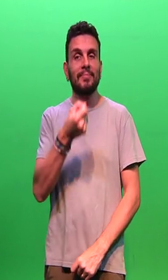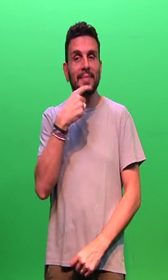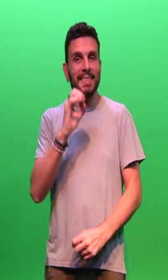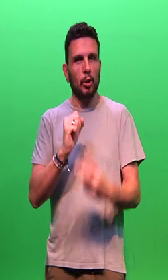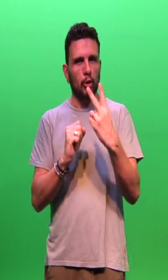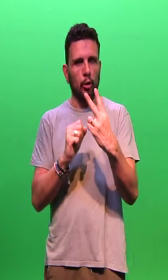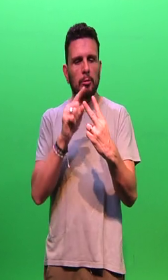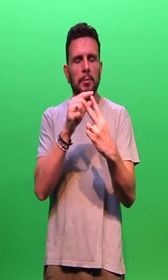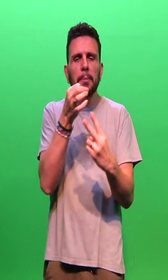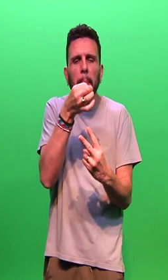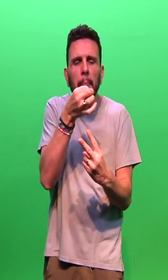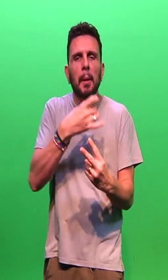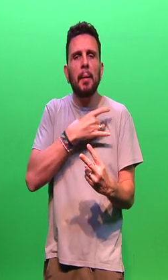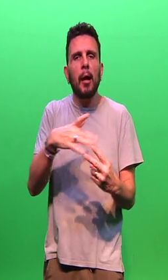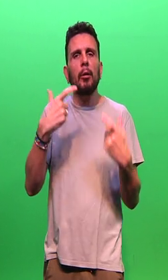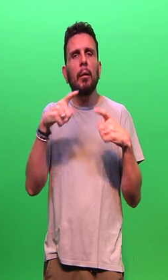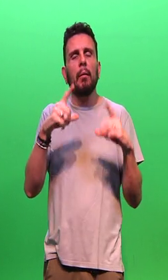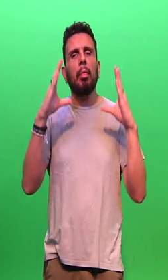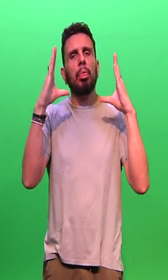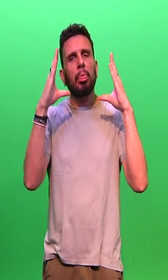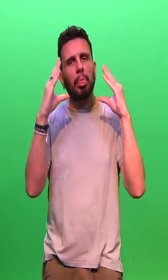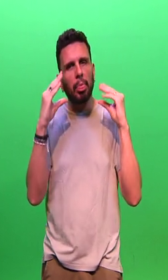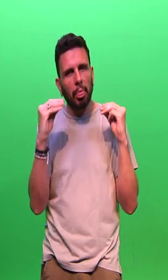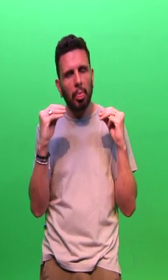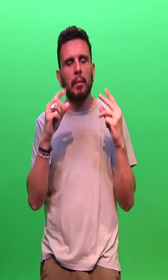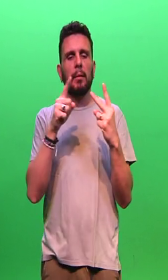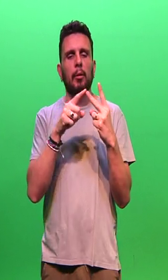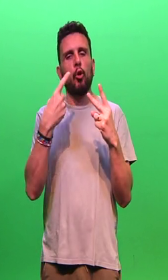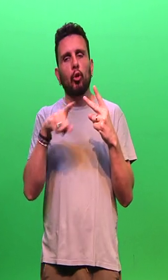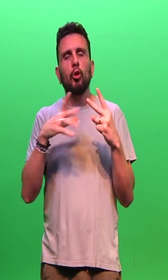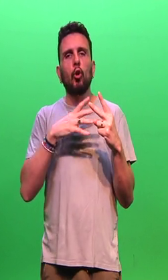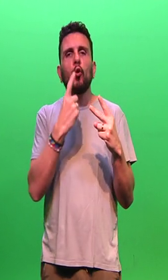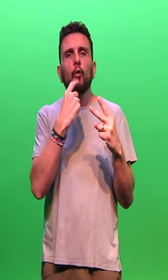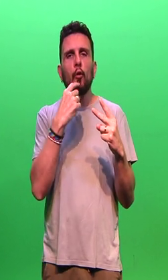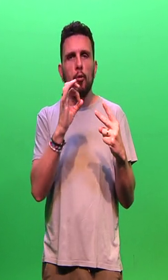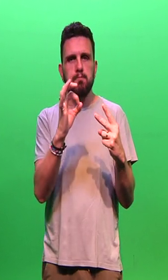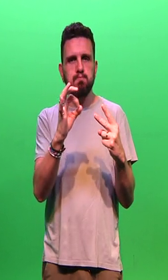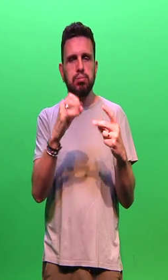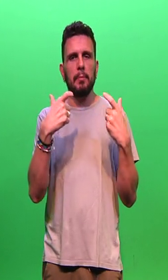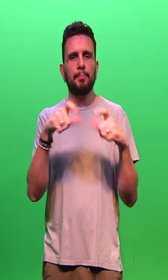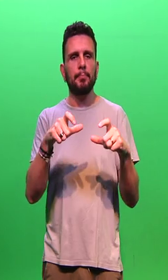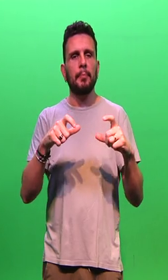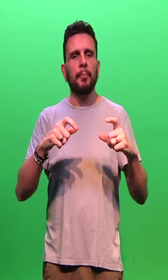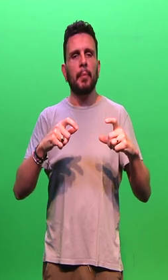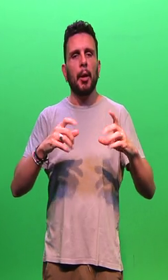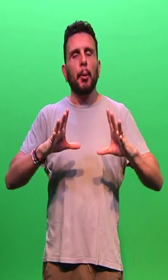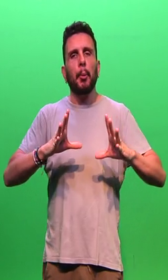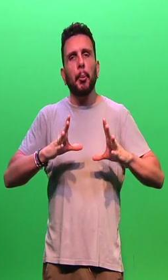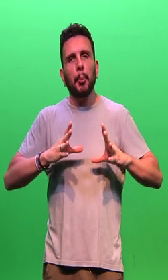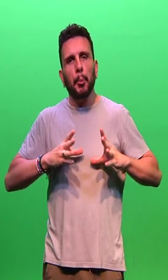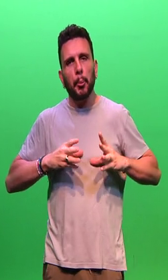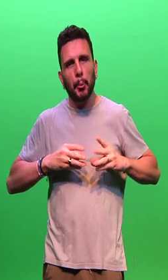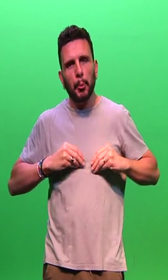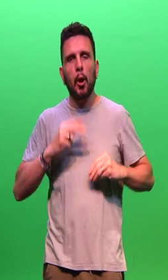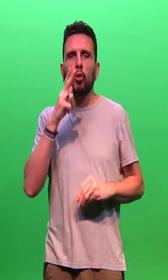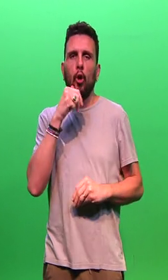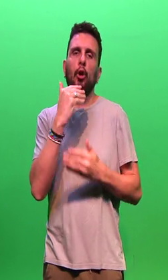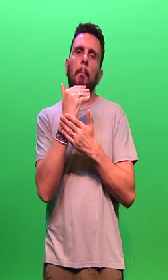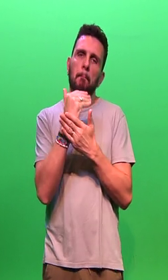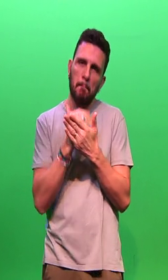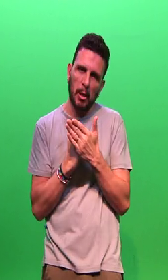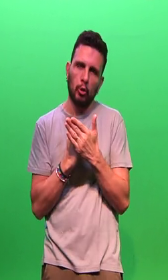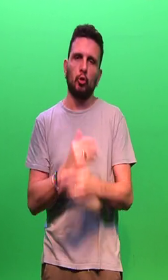Em prenc dues pastilles, una que és blanca per adormir-me, i una altra vermella que fa que tingui menys mal.